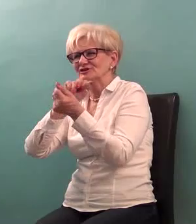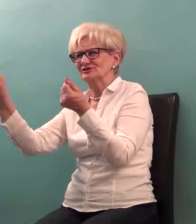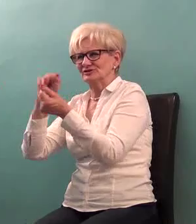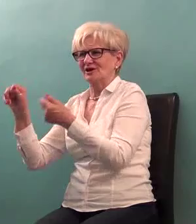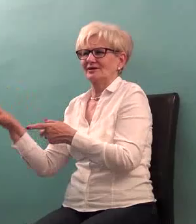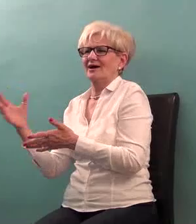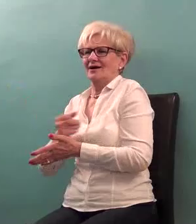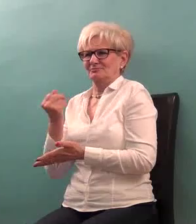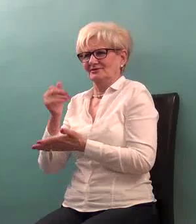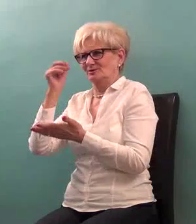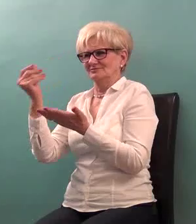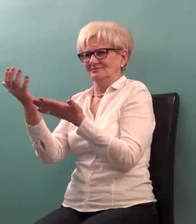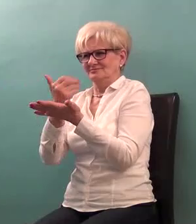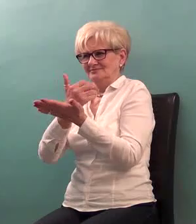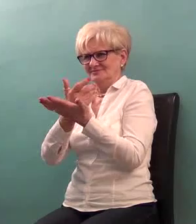Zrobił to, żeby mogli zarobić pieniądze.